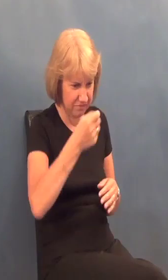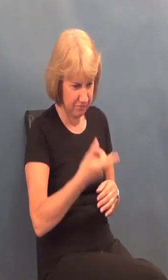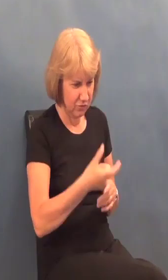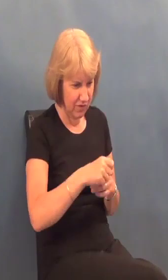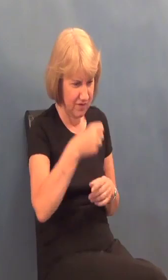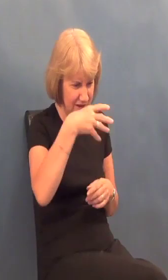To jest lampa.